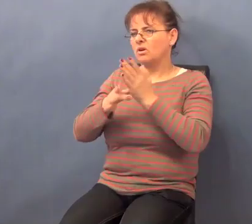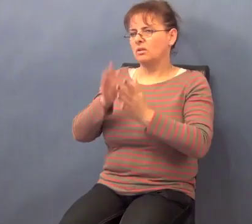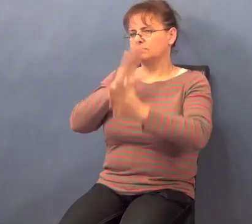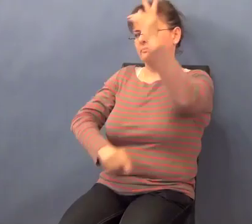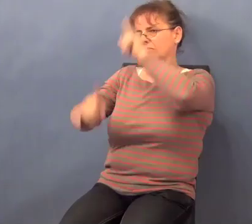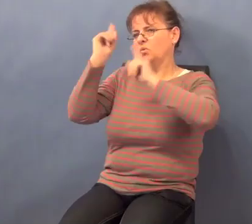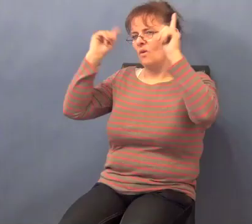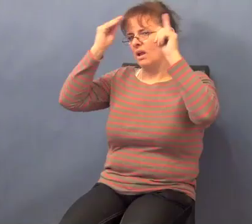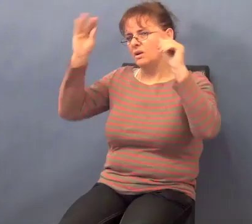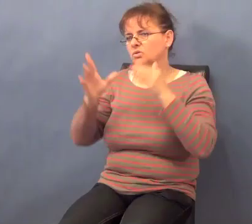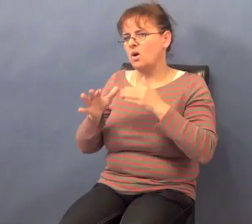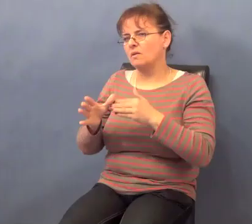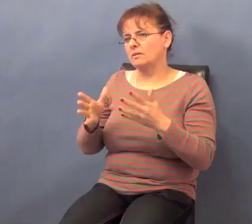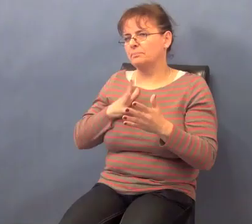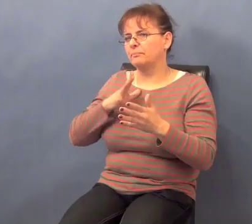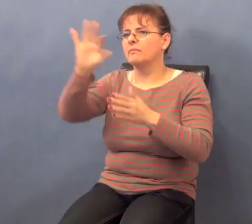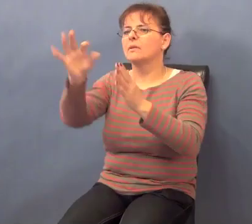Może to jest ostrzeganie przed upadkiem ze schodów.